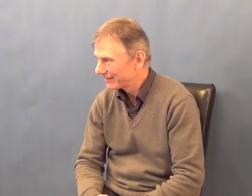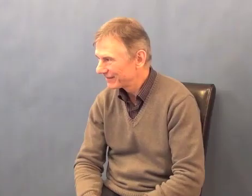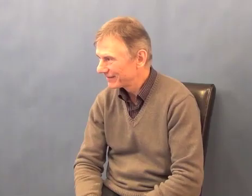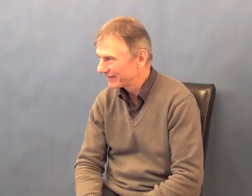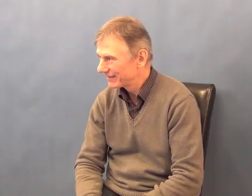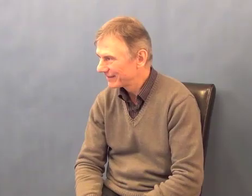Dobrze.